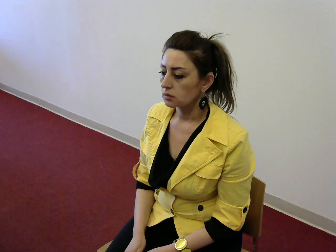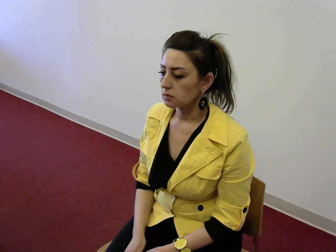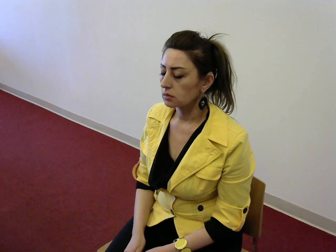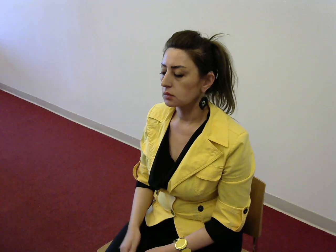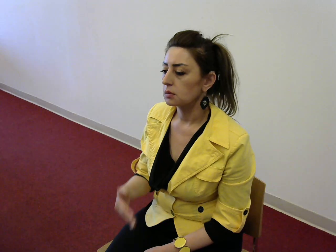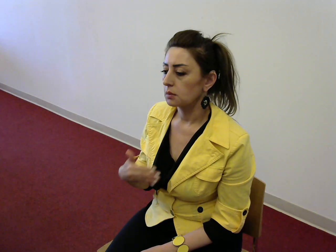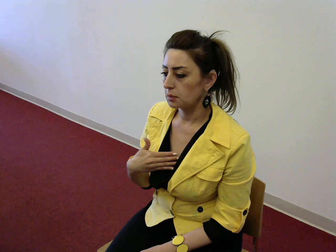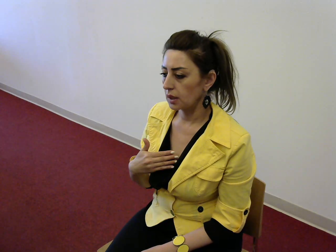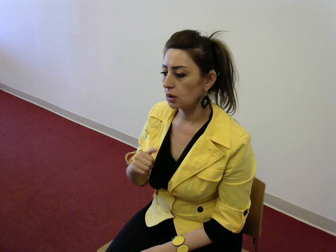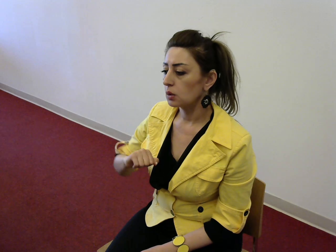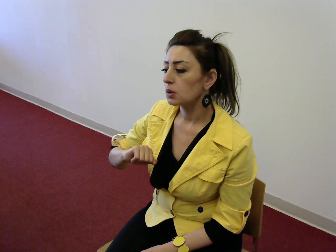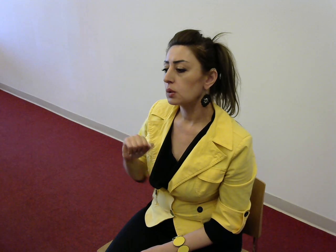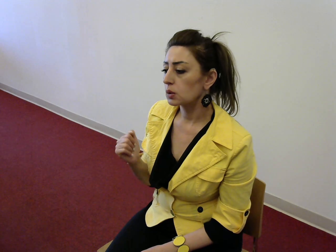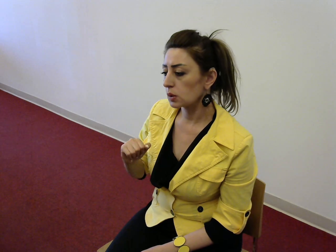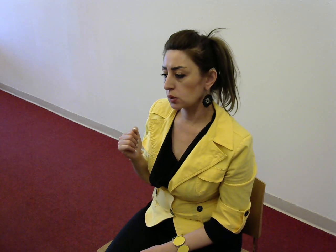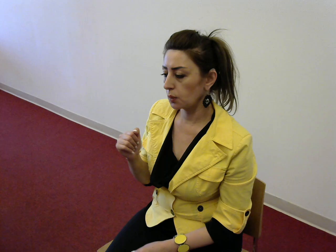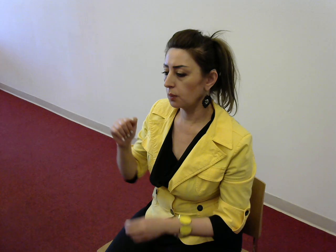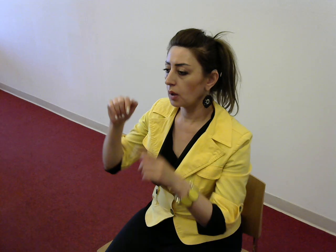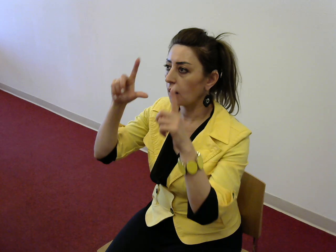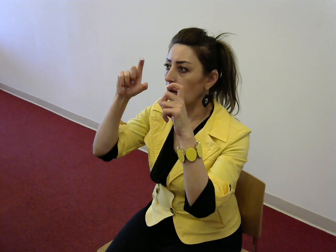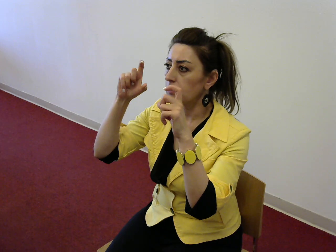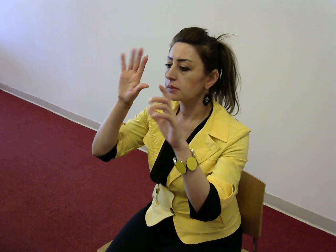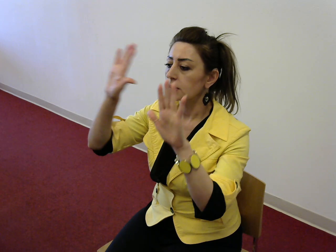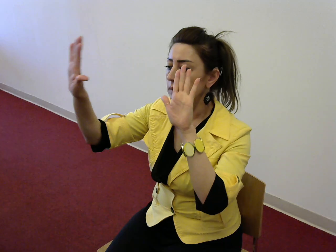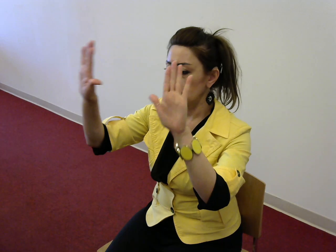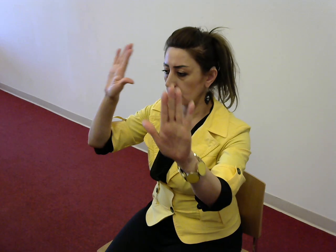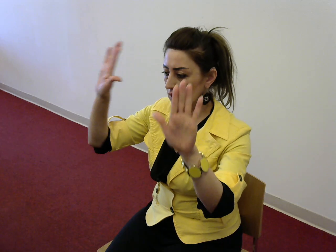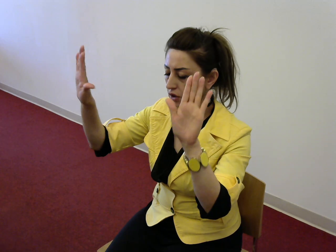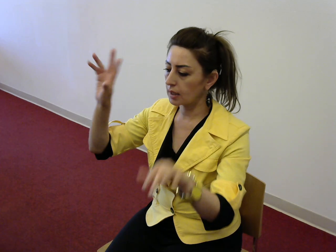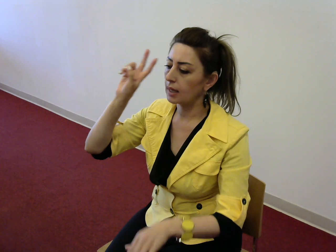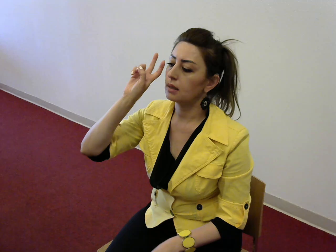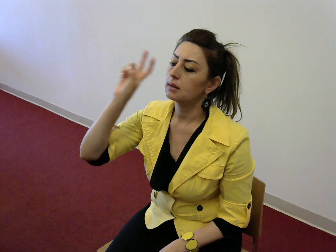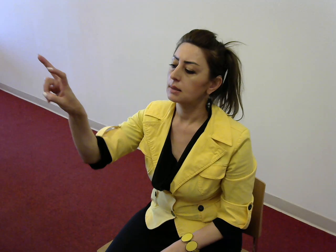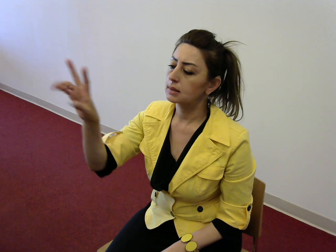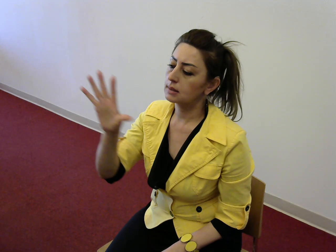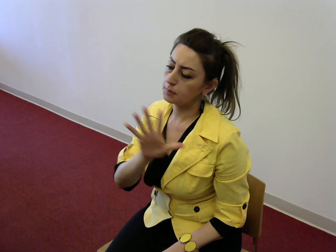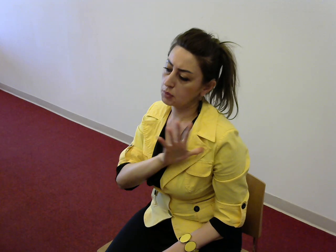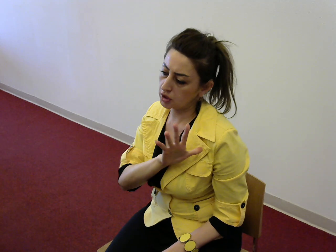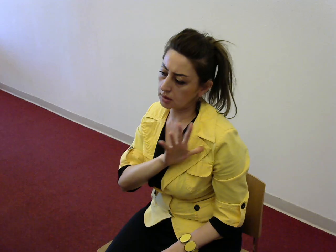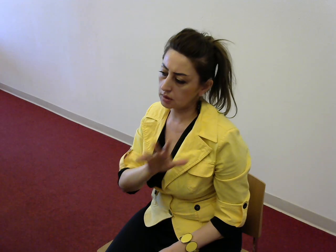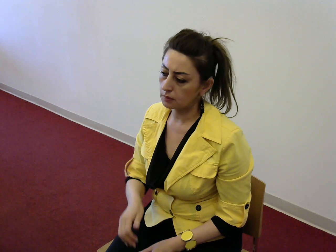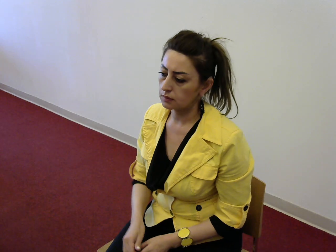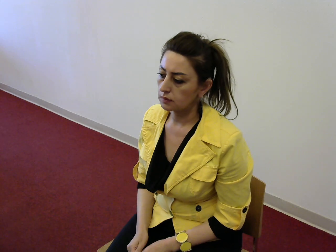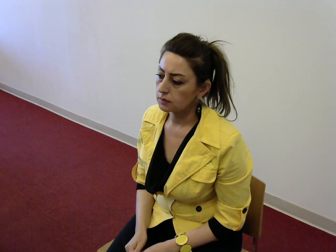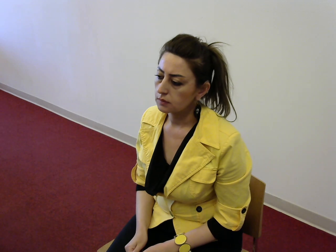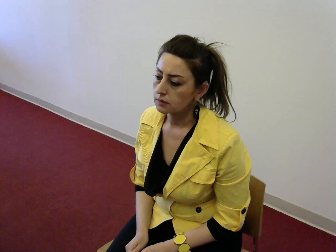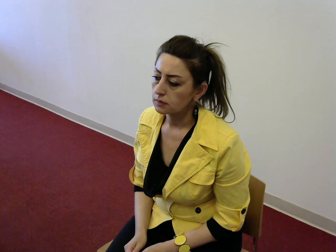Mənim dostumla sərgiyə getmişdim